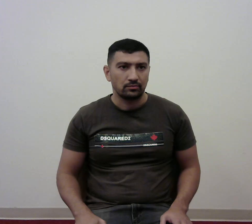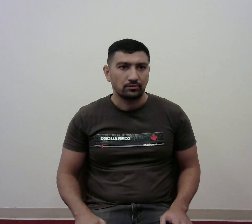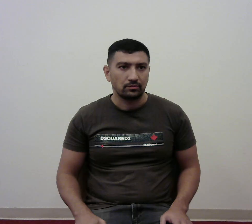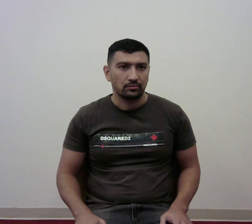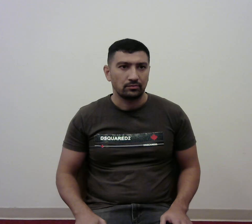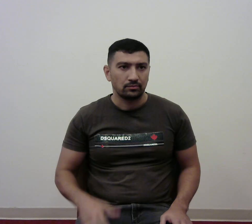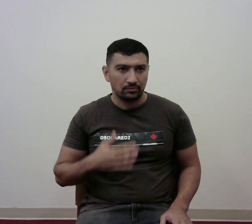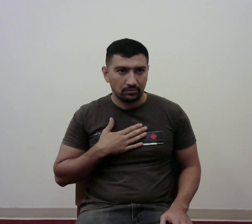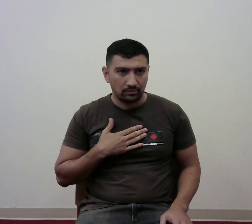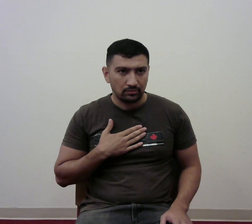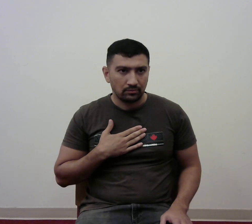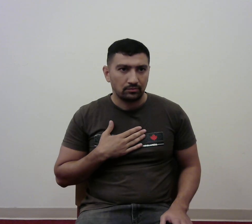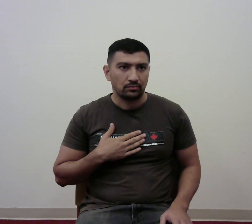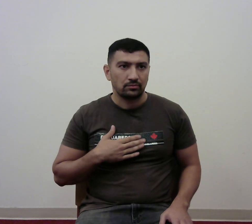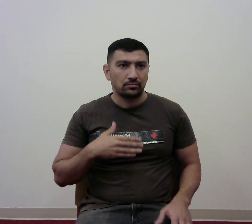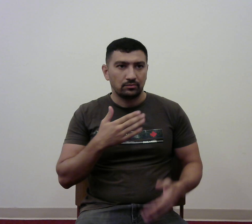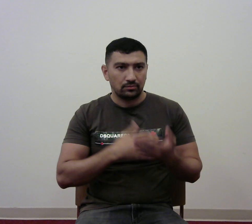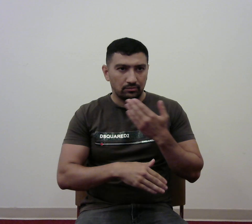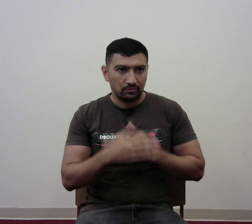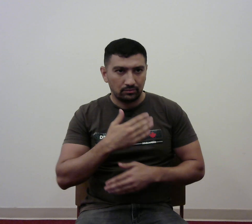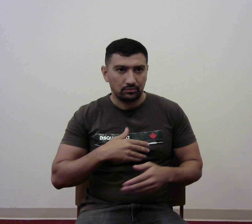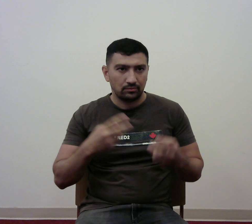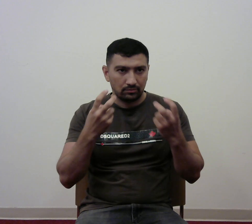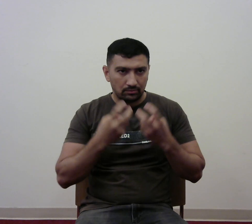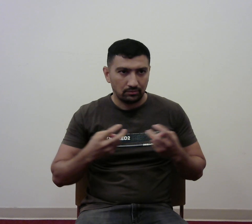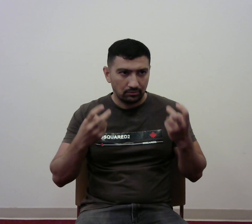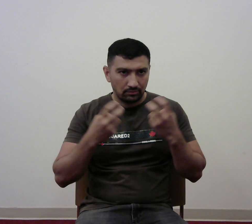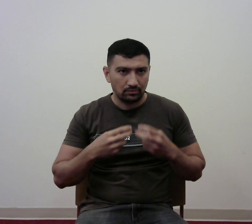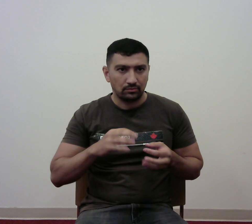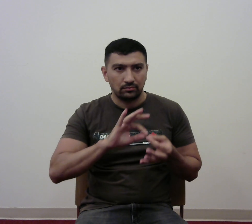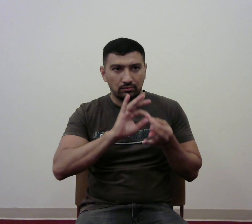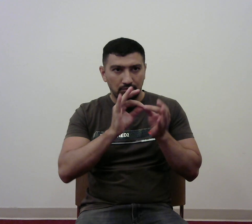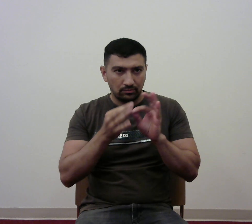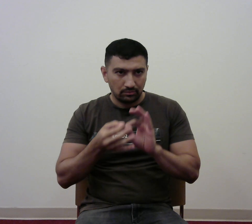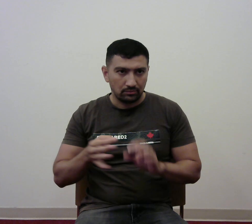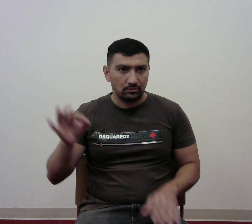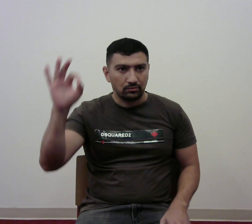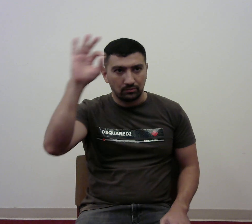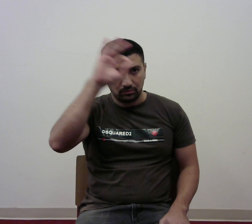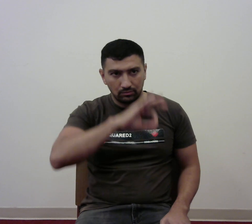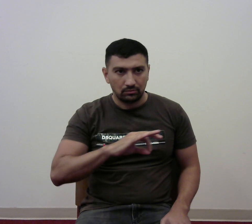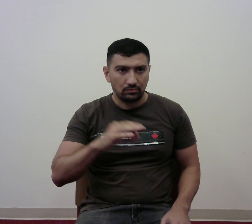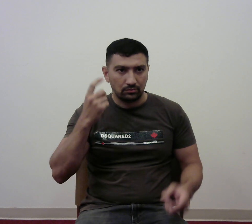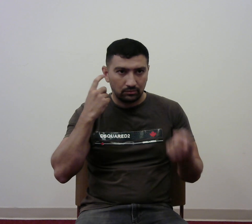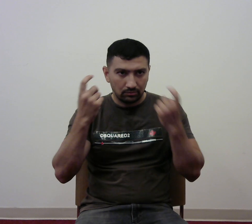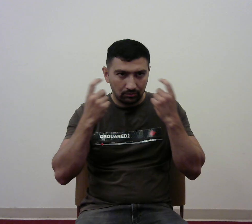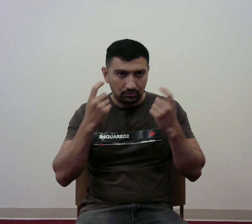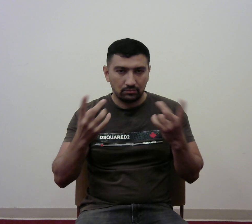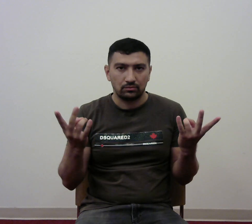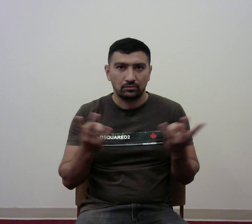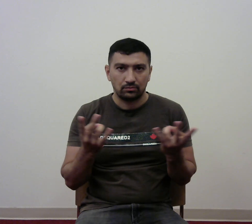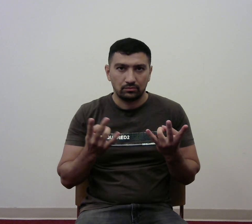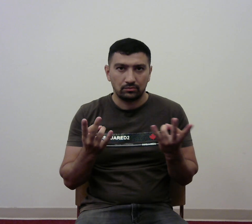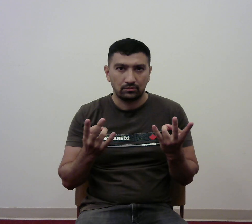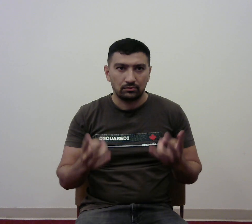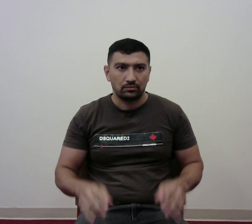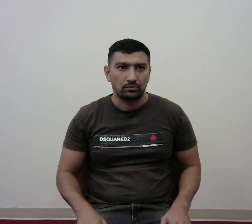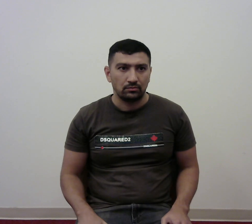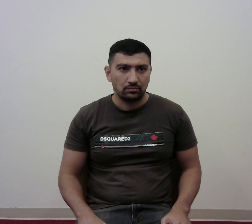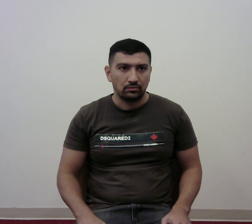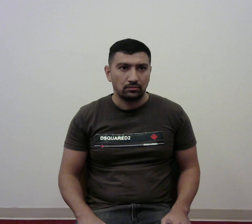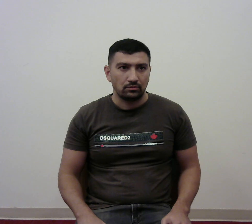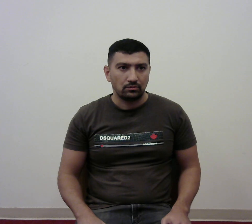Mənə əlillik müayinəsinin nəticəsi barədə məlumat lazımdır